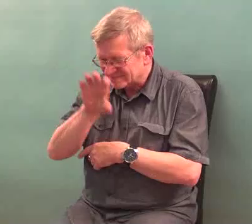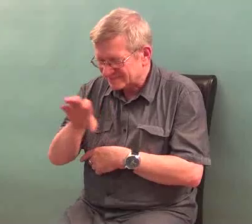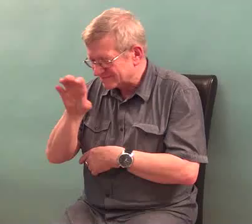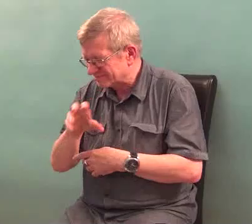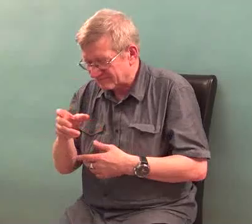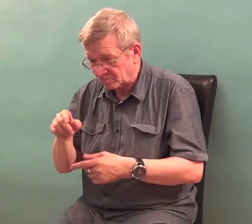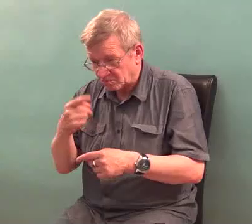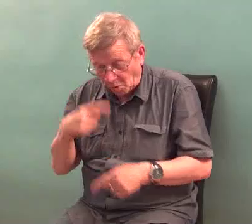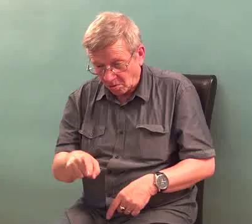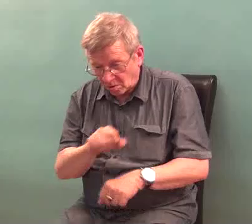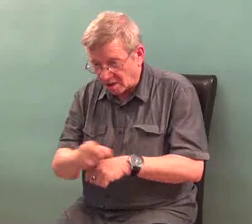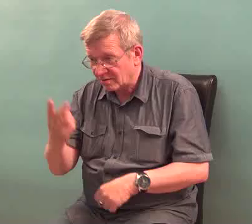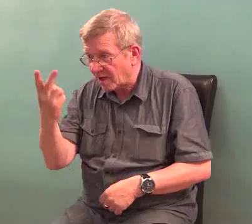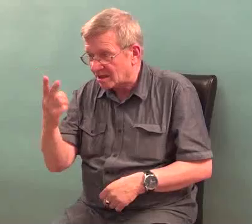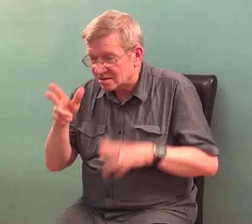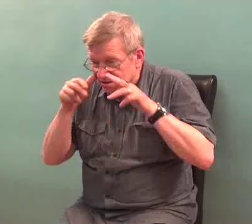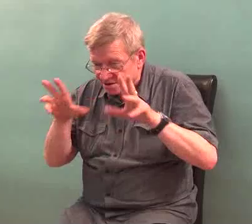Zauważył tam dwie żaby.